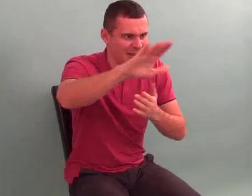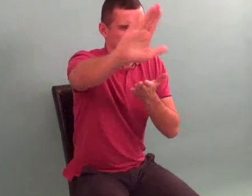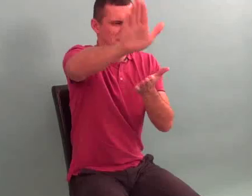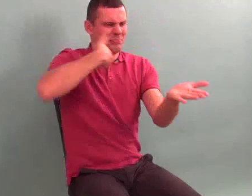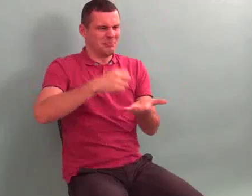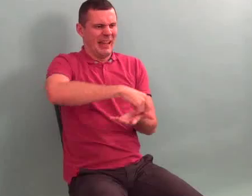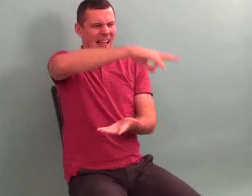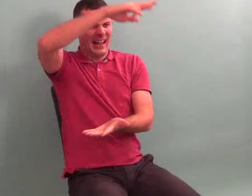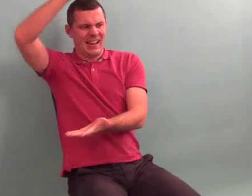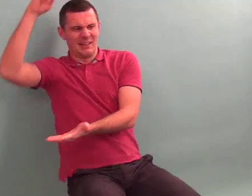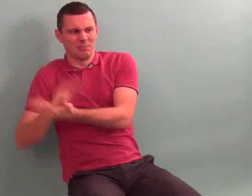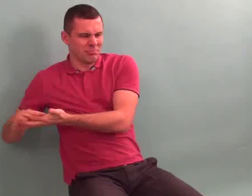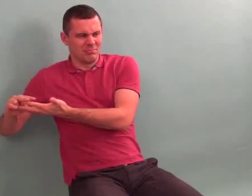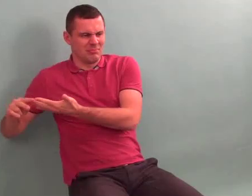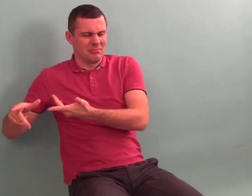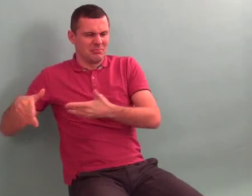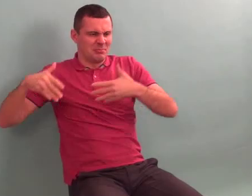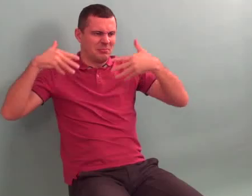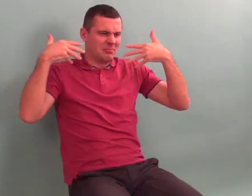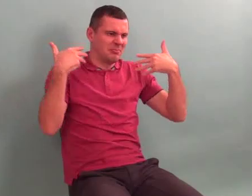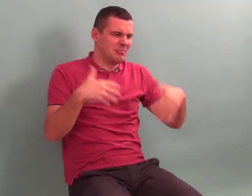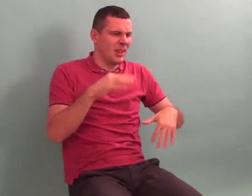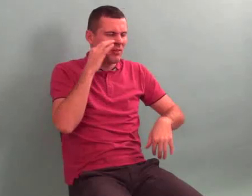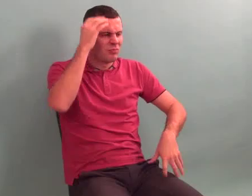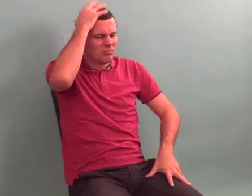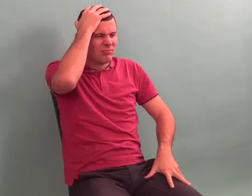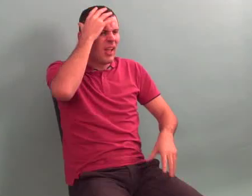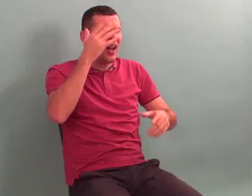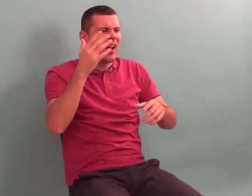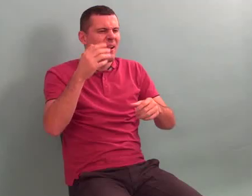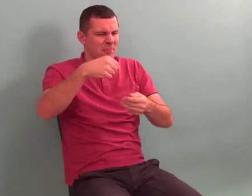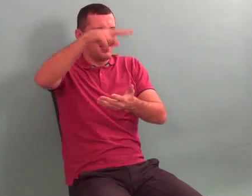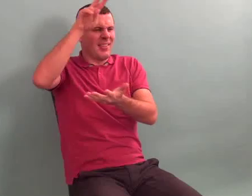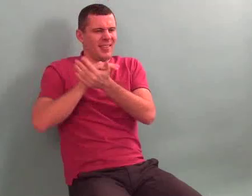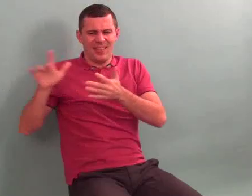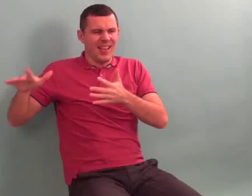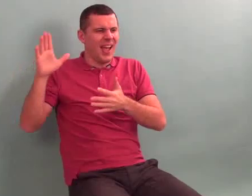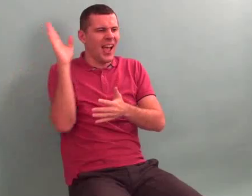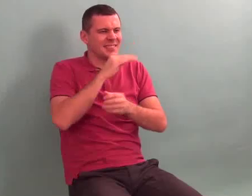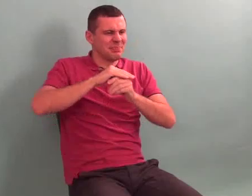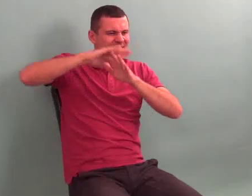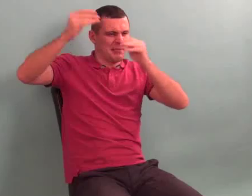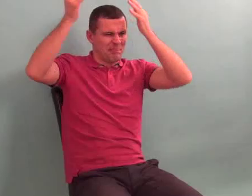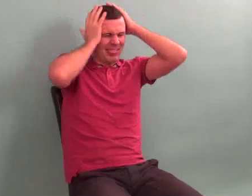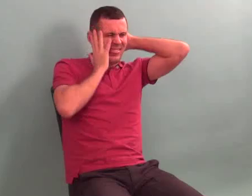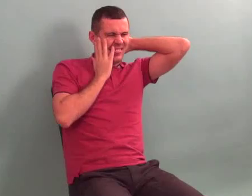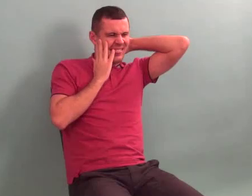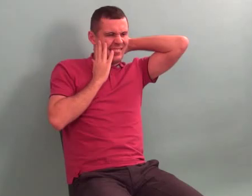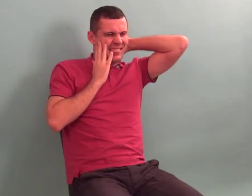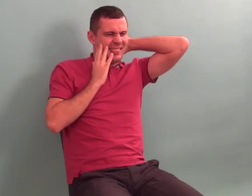Przewrócił się i cały był ubrudzony śmieciami.